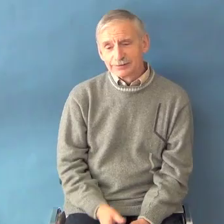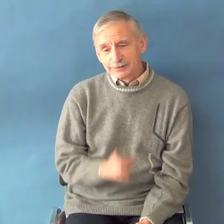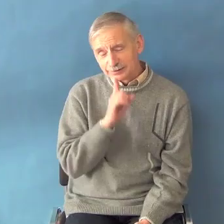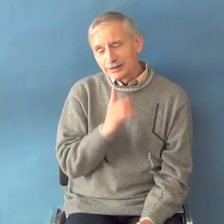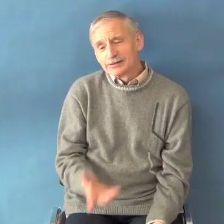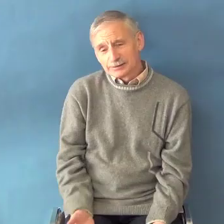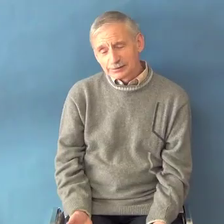Cicho.